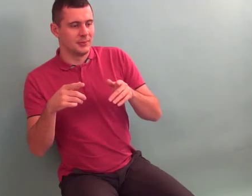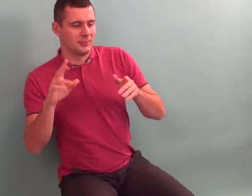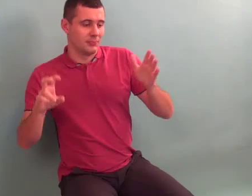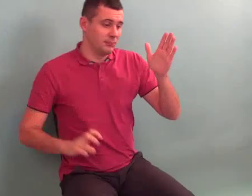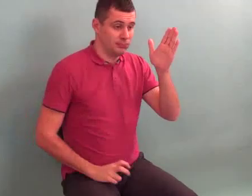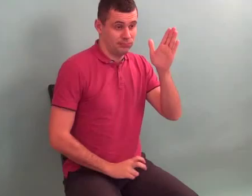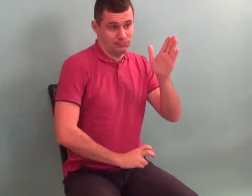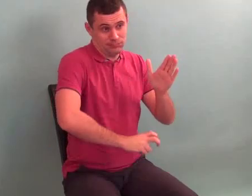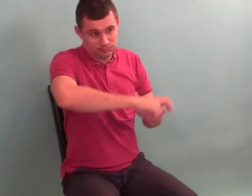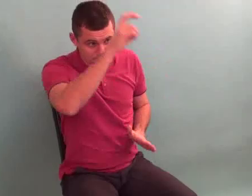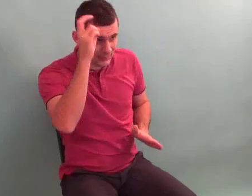Wjeżdża windą do góry.